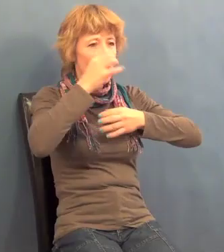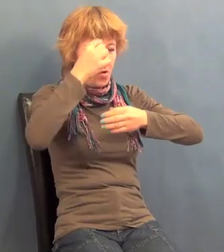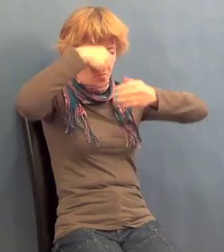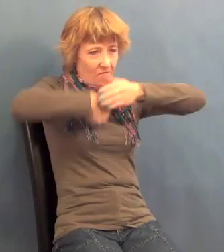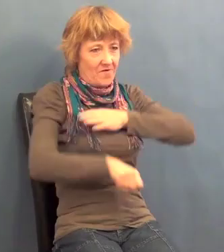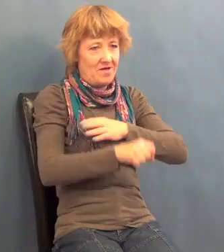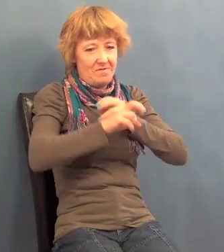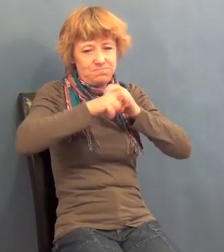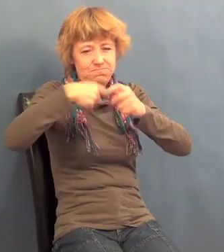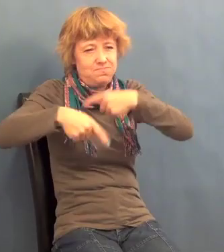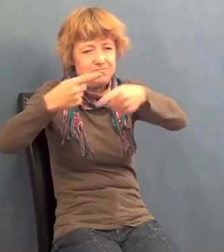Kot turla się, bo ma kulę w brzuchu.